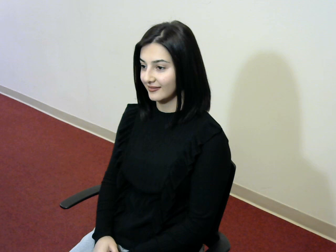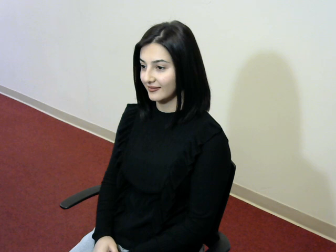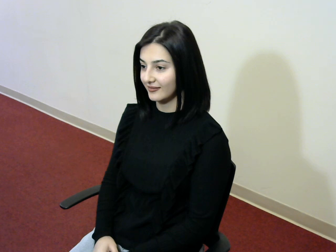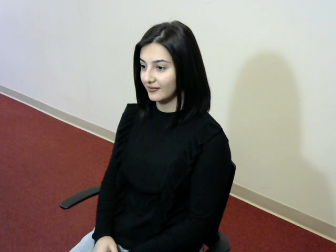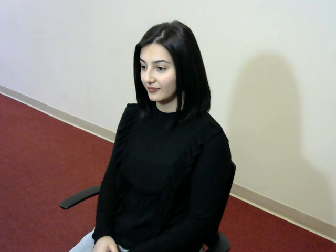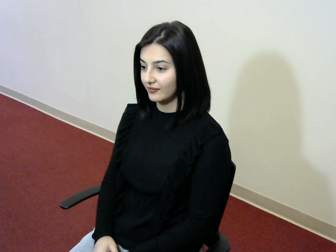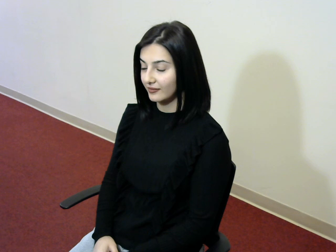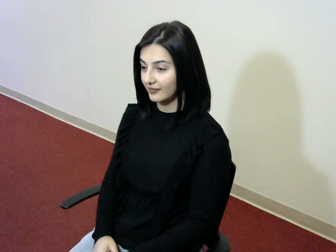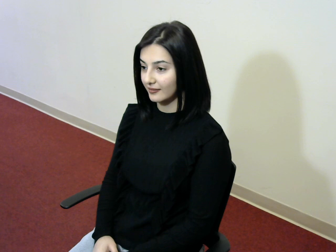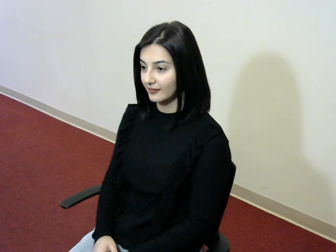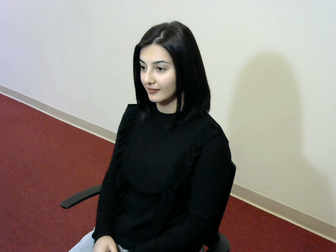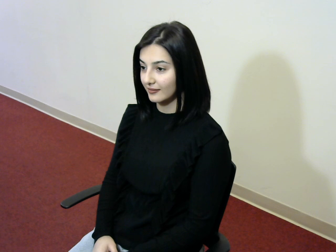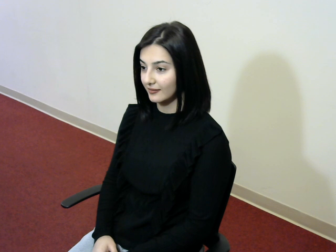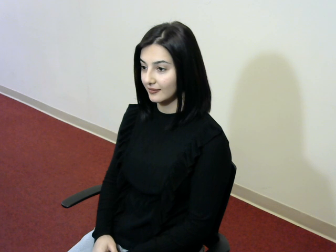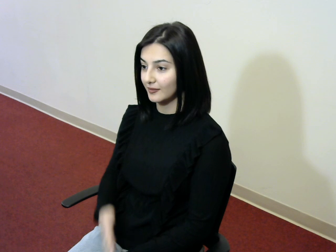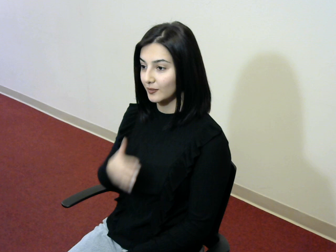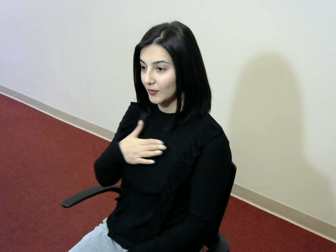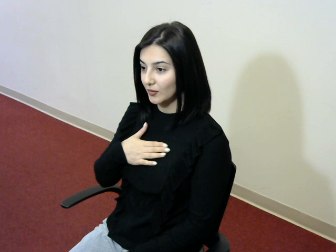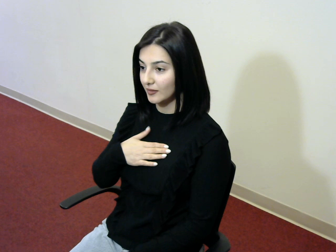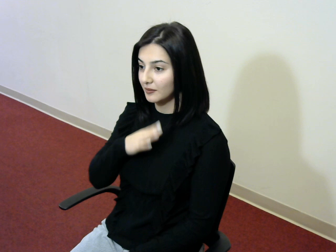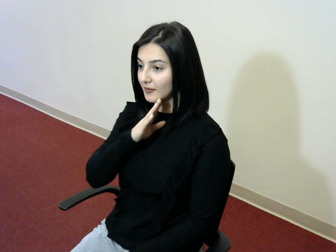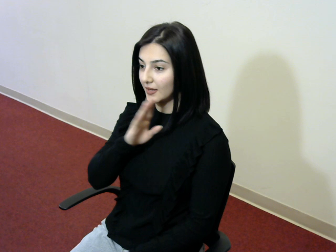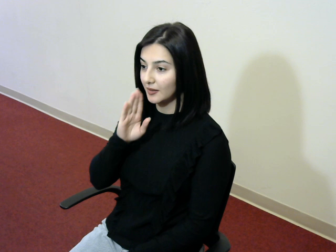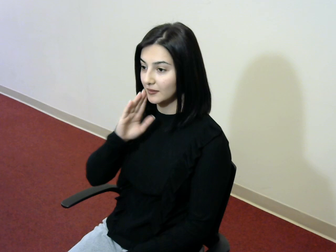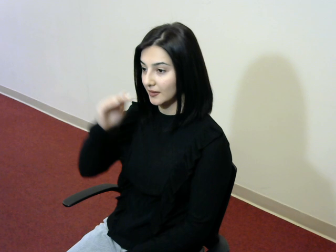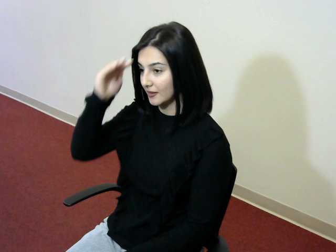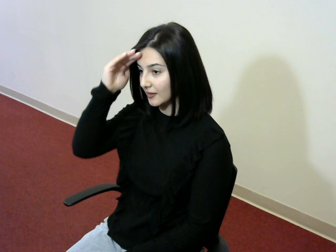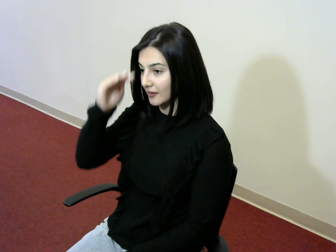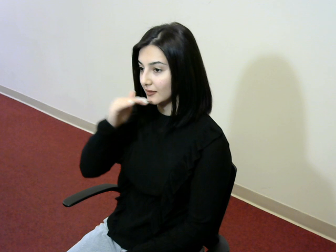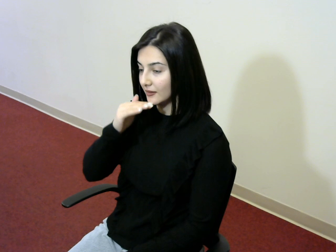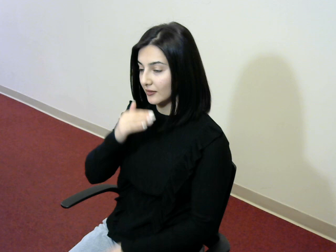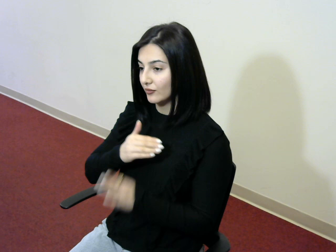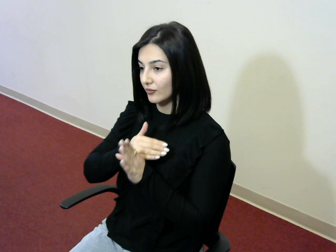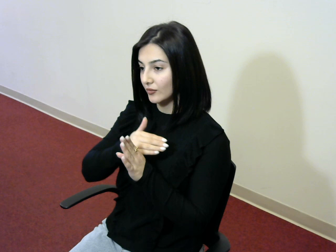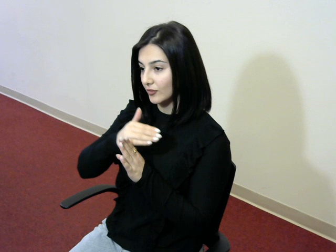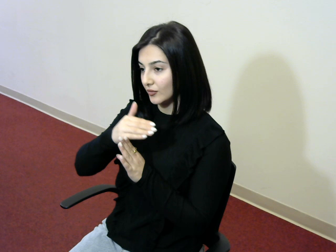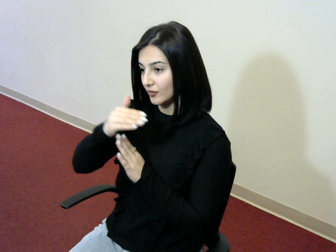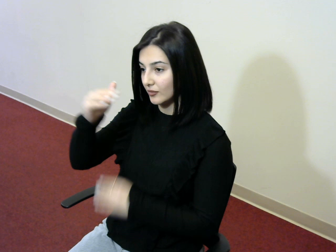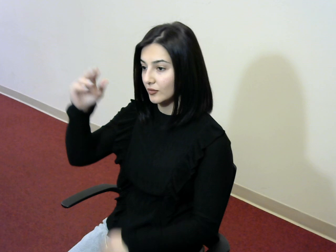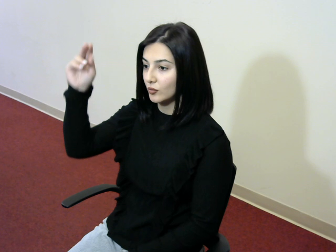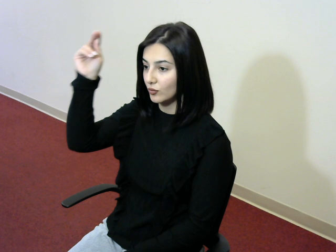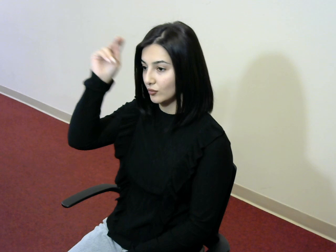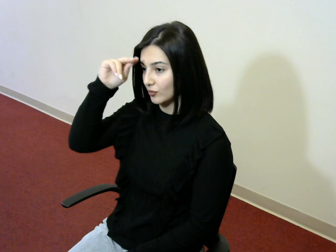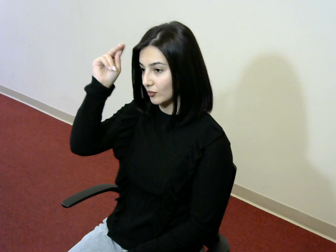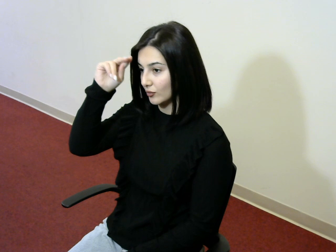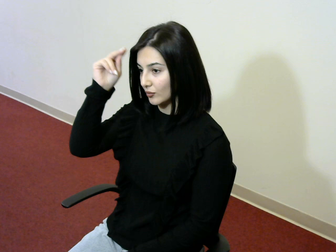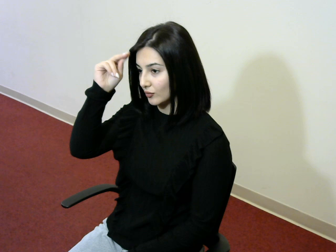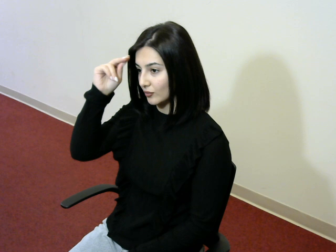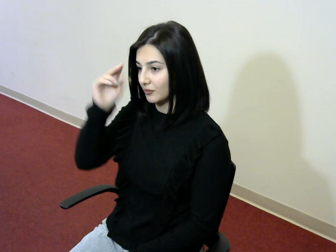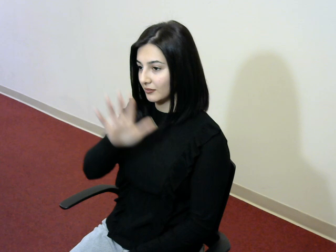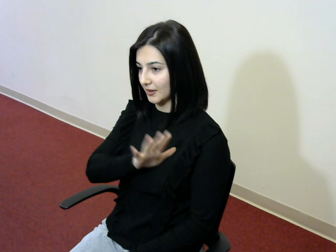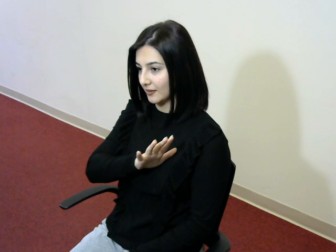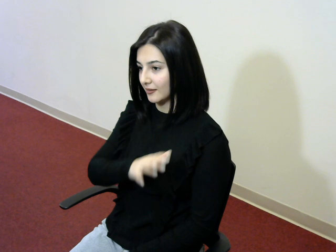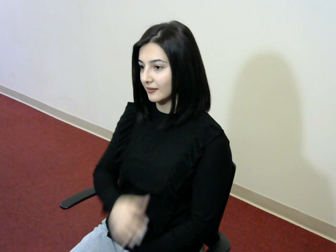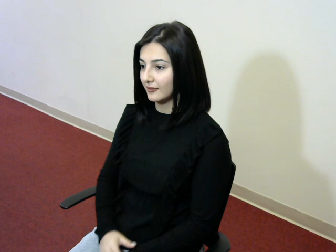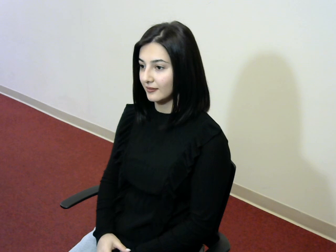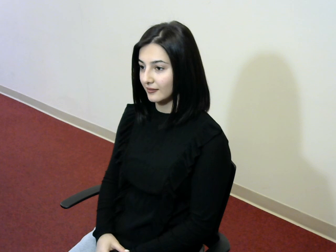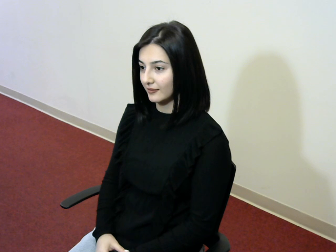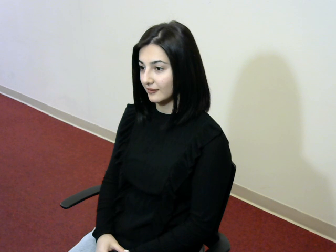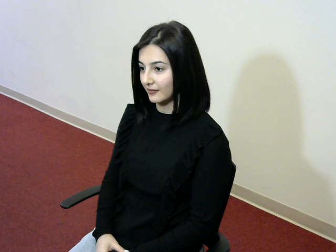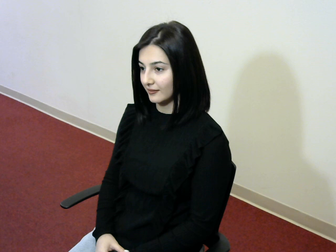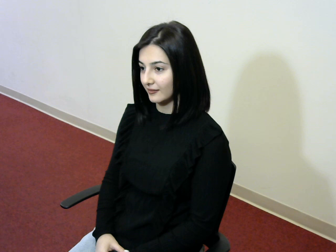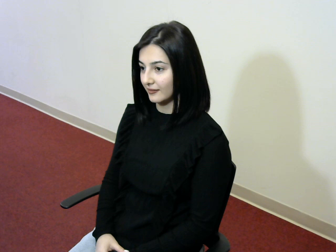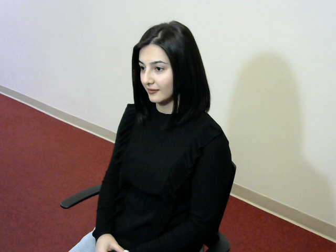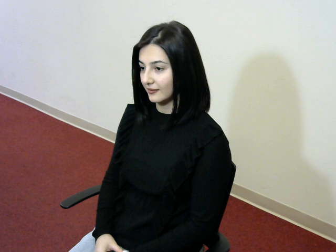Mənim valideynlərim ali təhsillidir